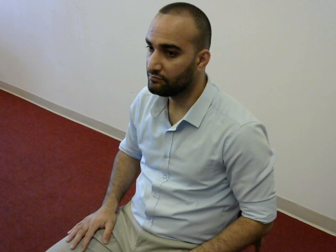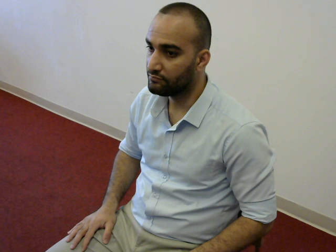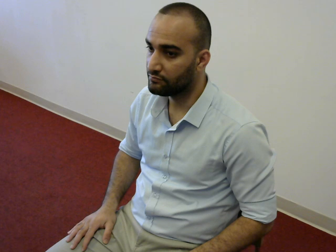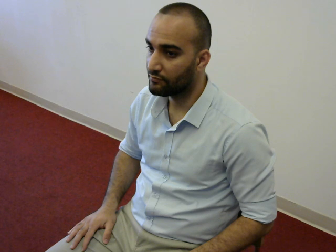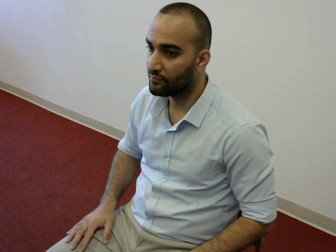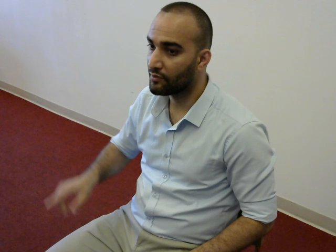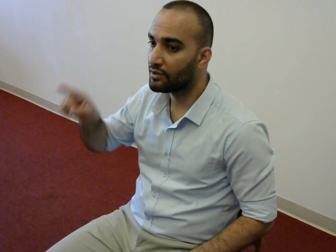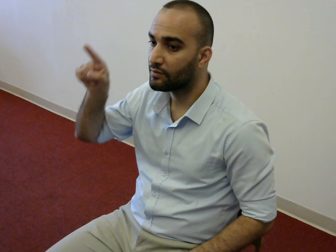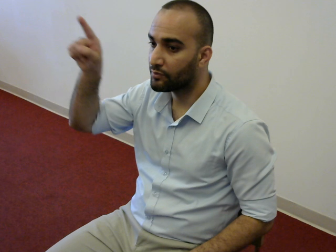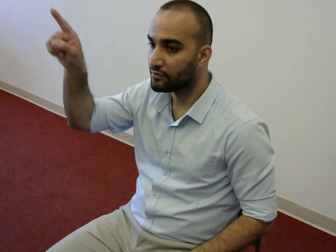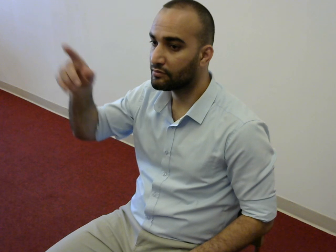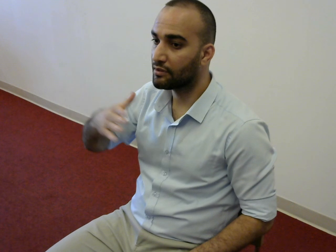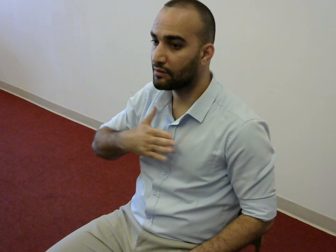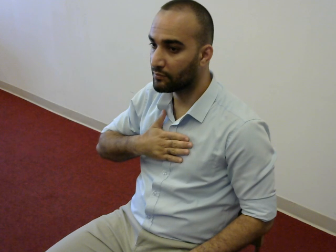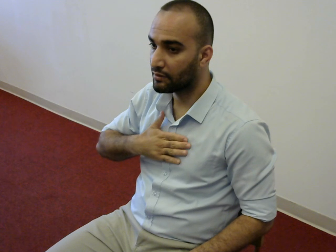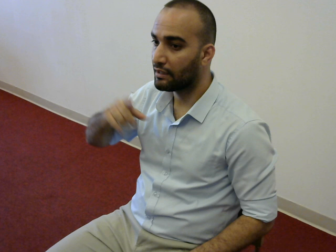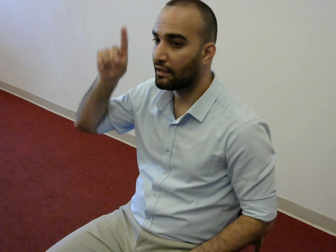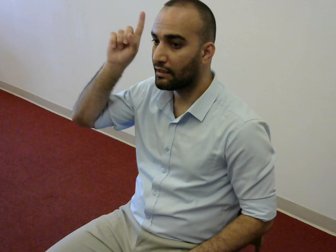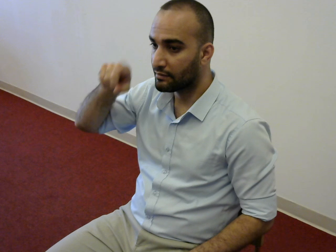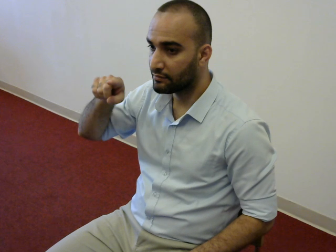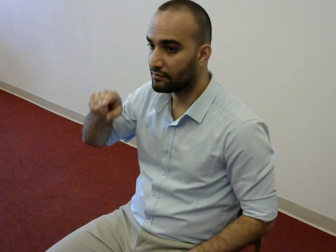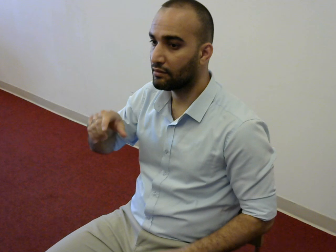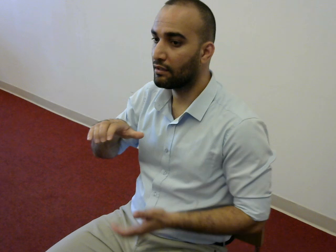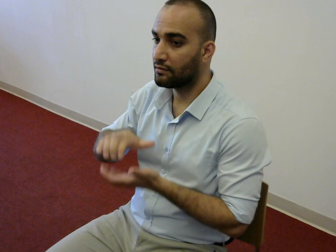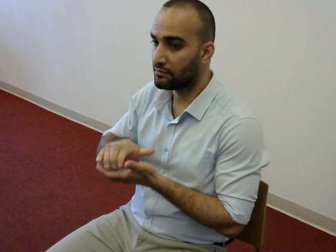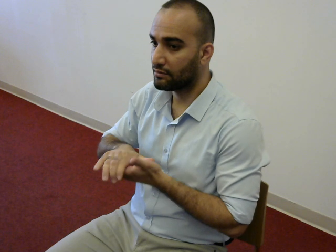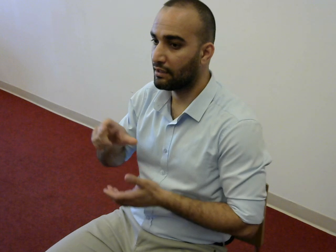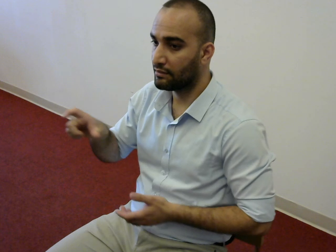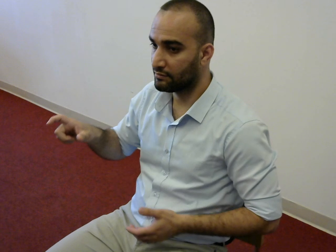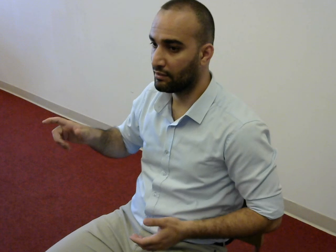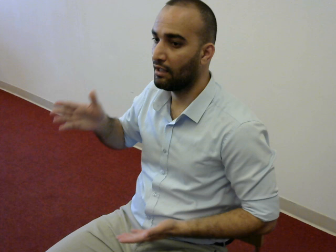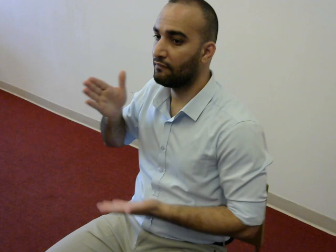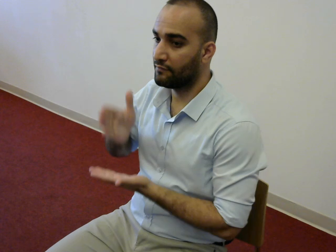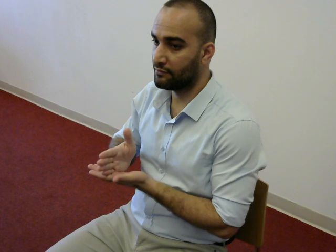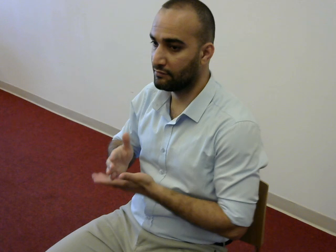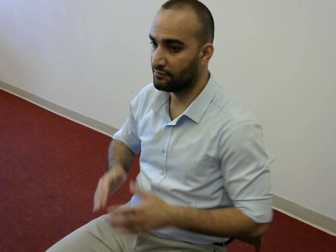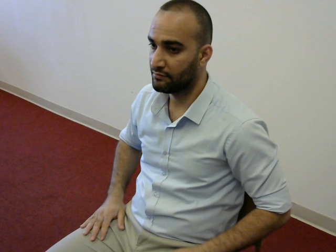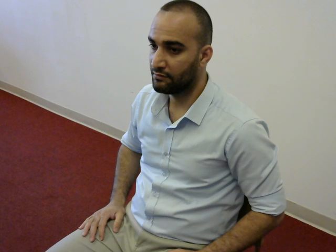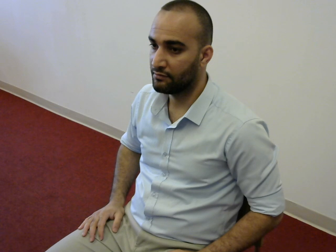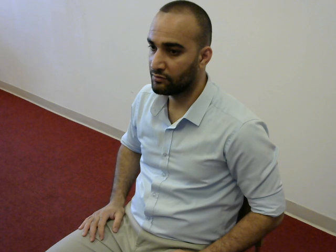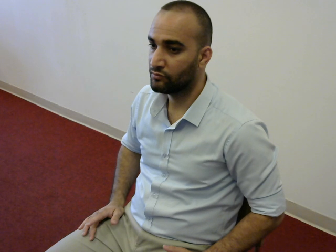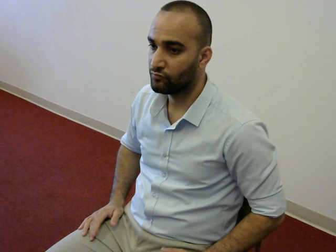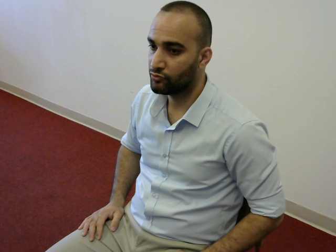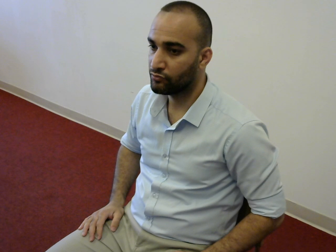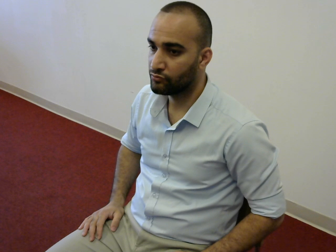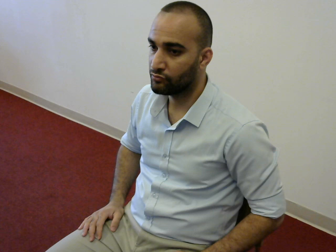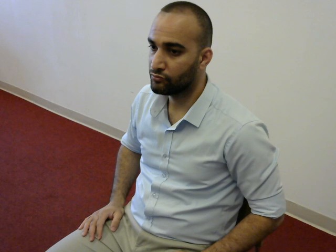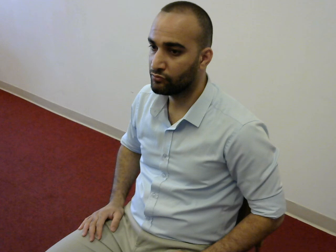Orda mənim tanıdığım insanlar var